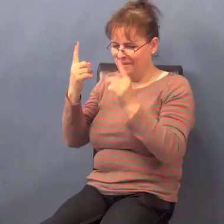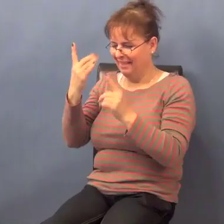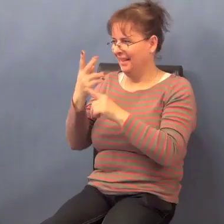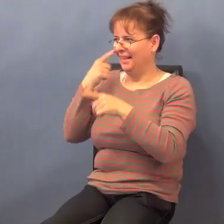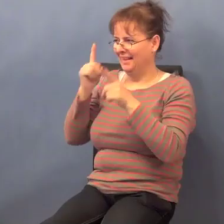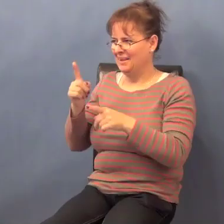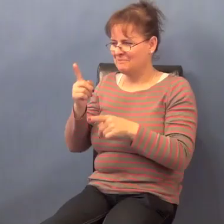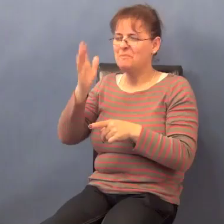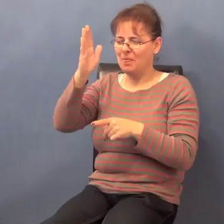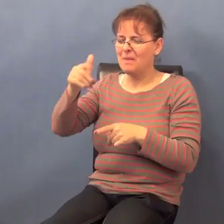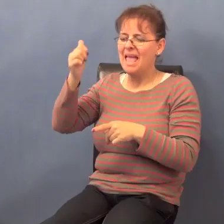Myślałam, że to jest tylko jeden, nie zauważyłam.